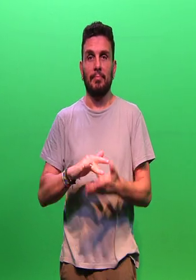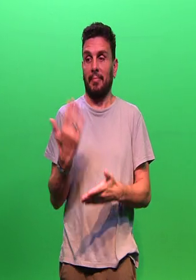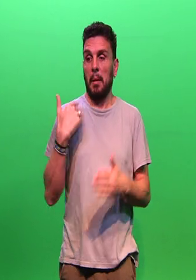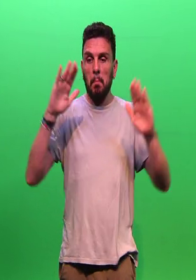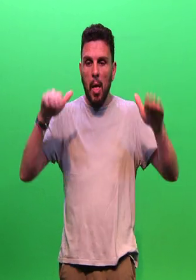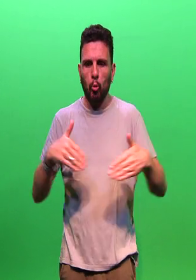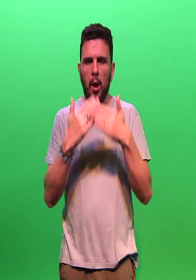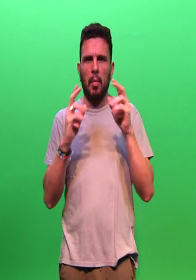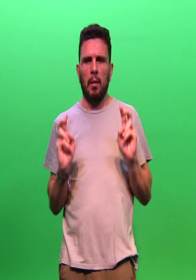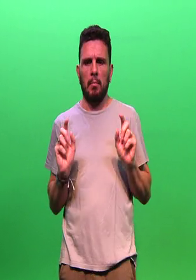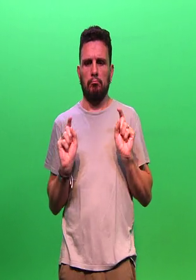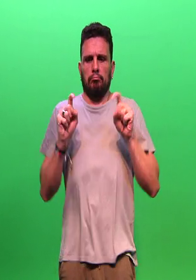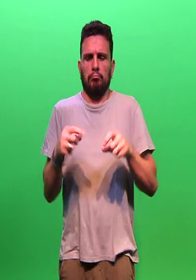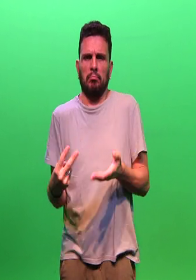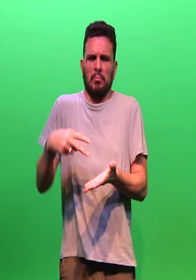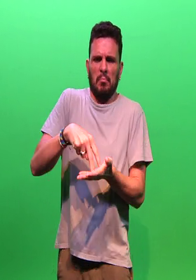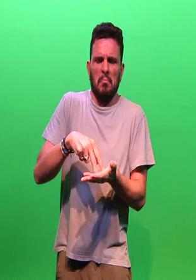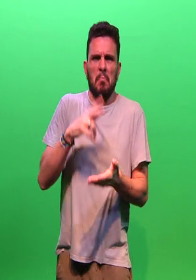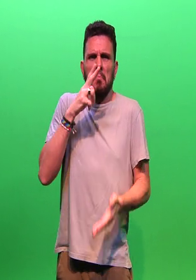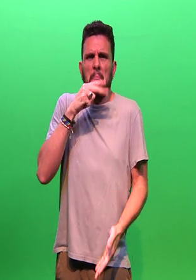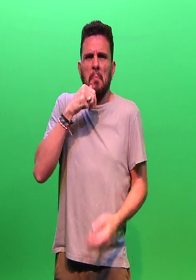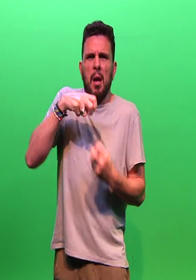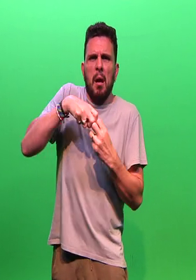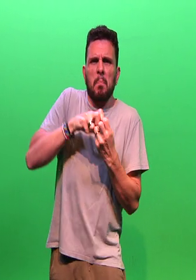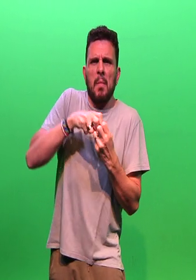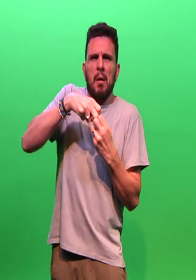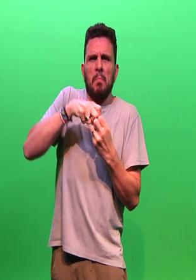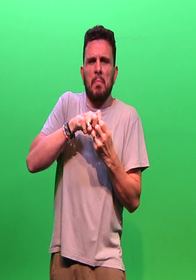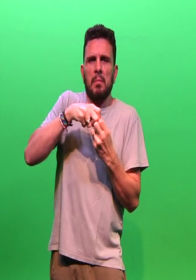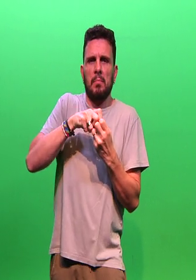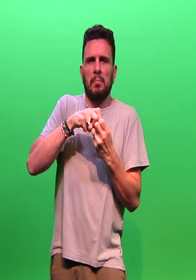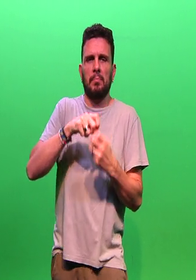Ahir a la matinada em vaig aixecar, quan vaig posar els peus a terra i em vaig aixecar vaig notar que em feia mal el genoll.